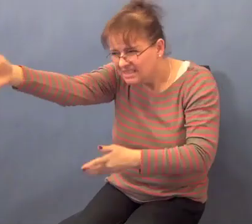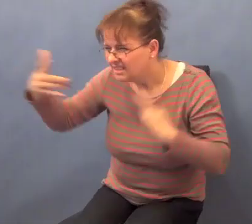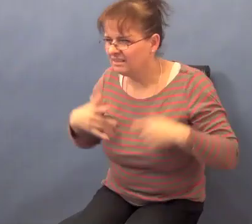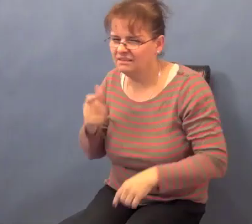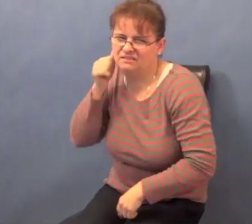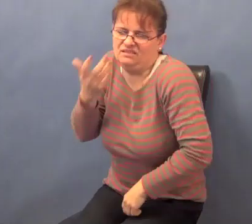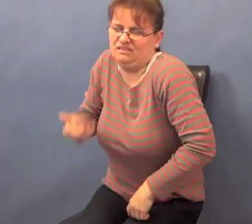Musisz się przebrać.